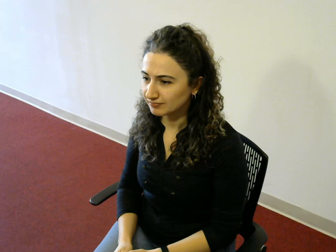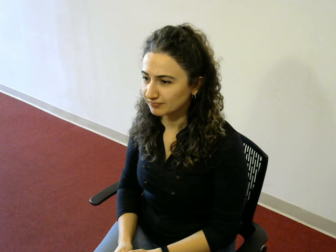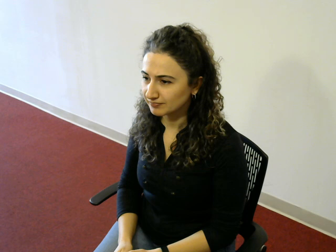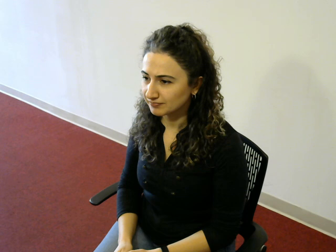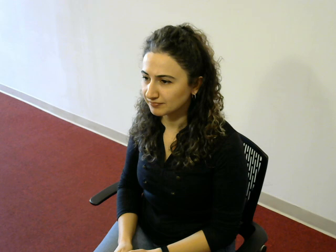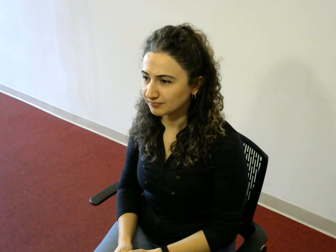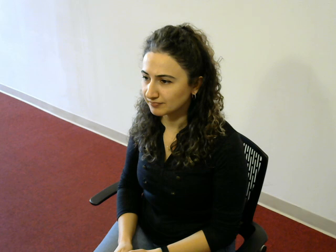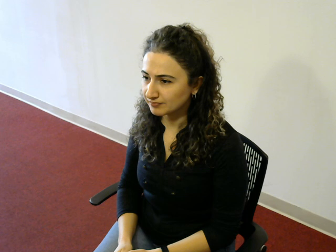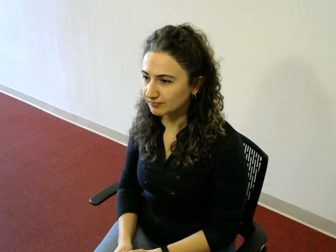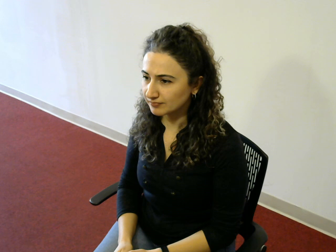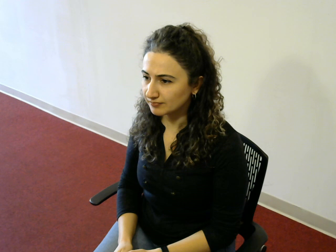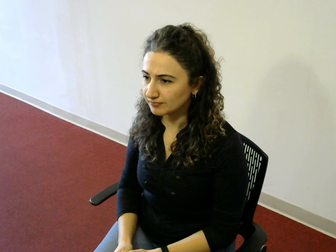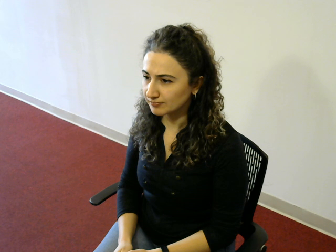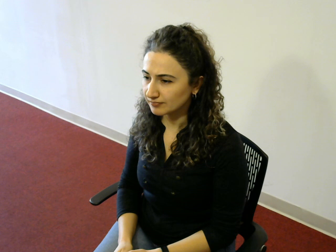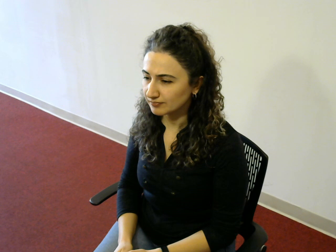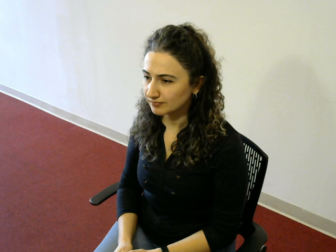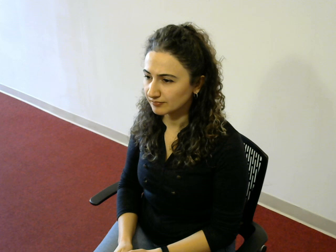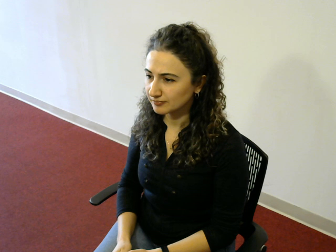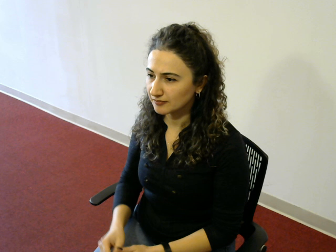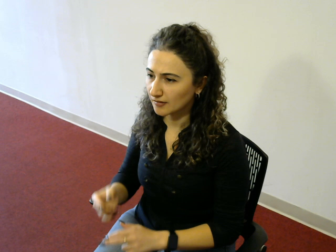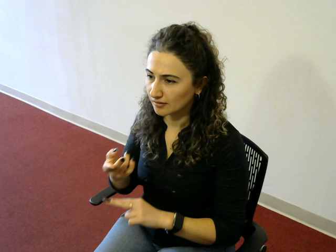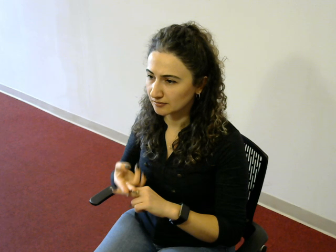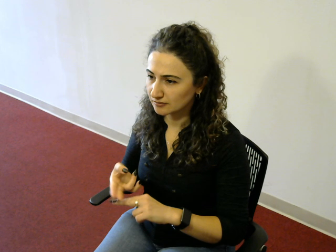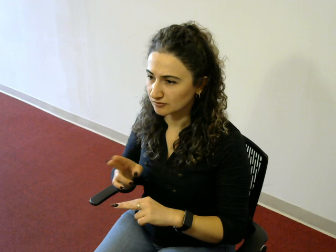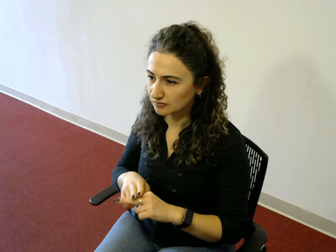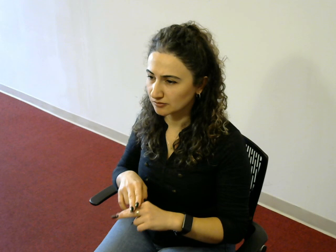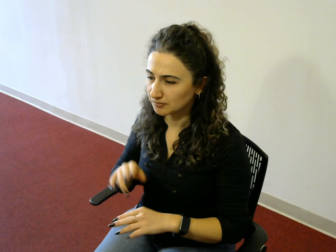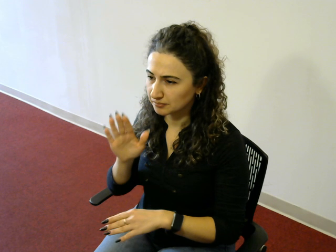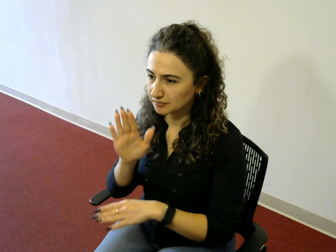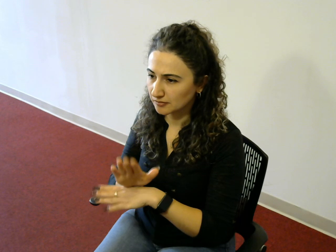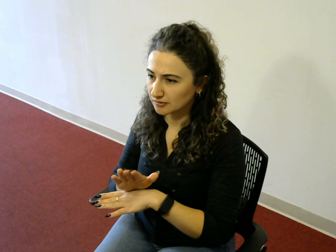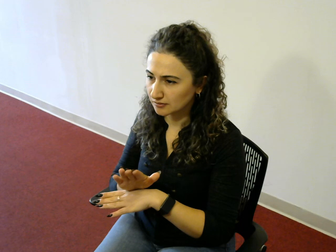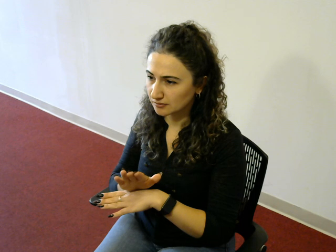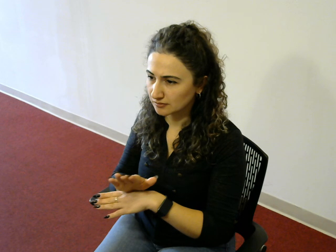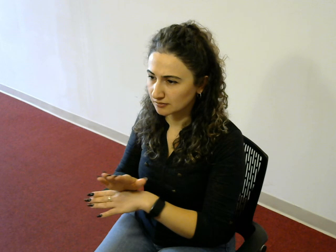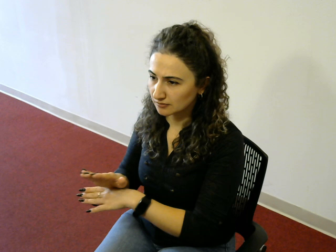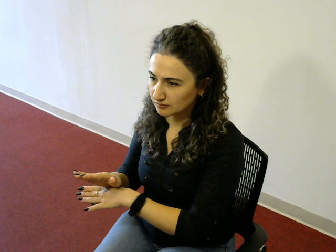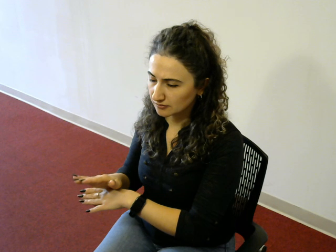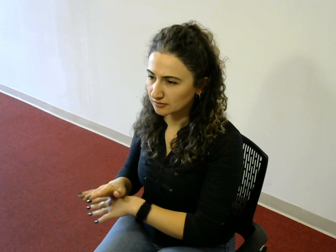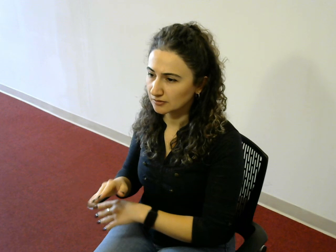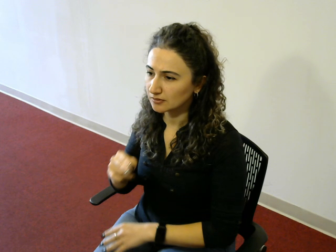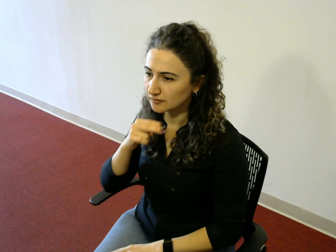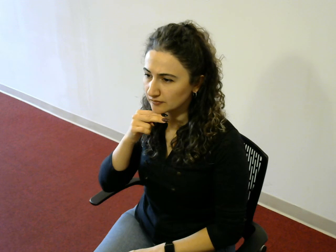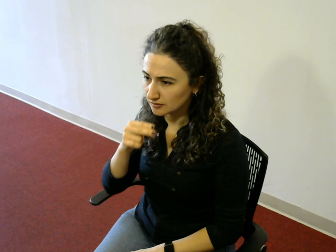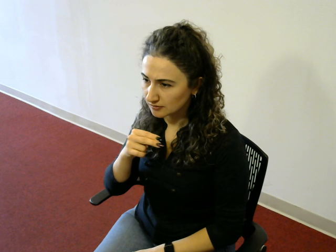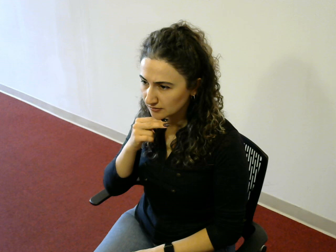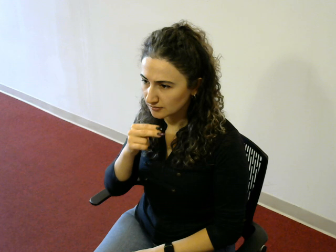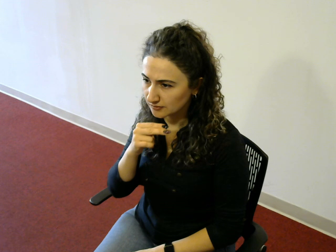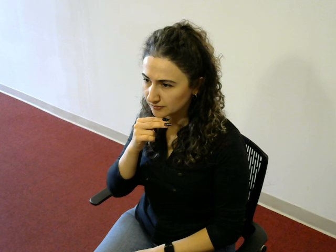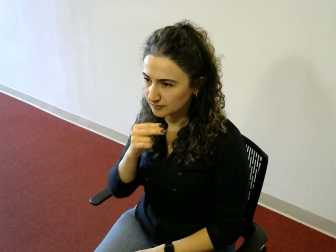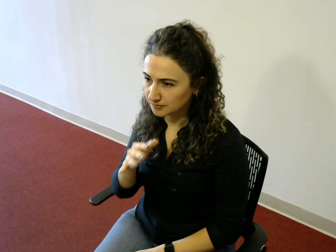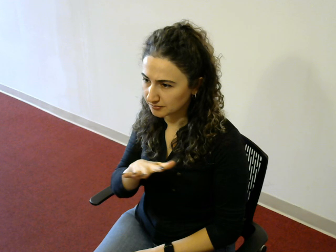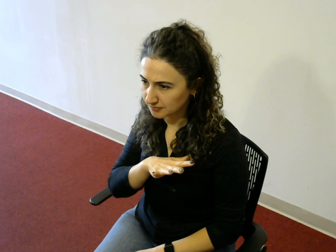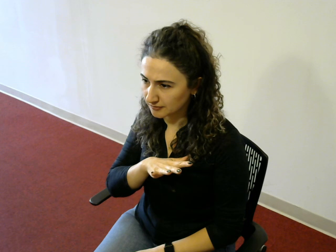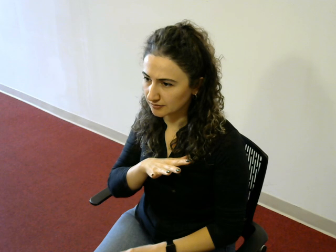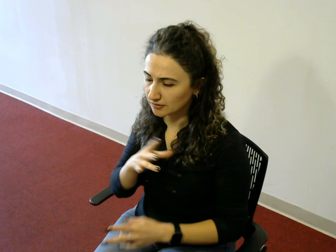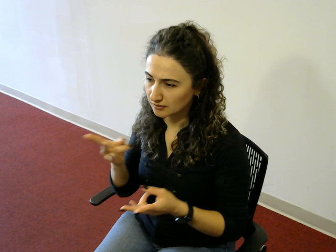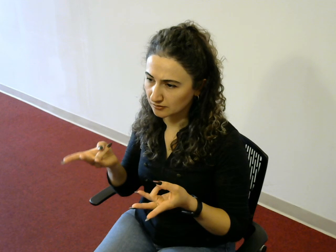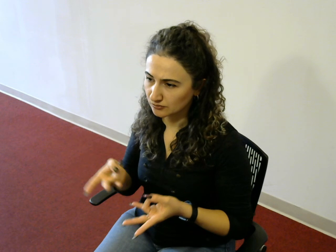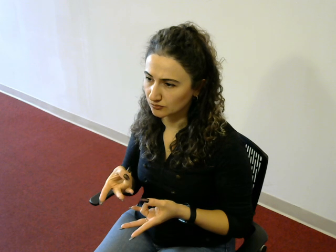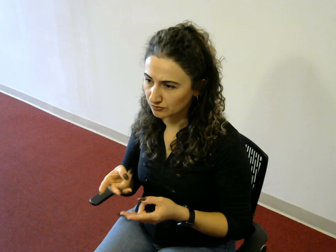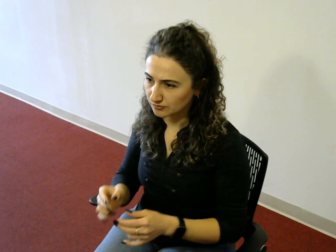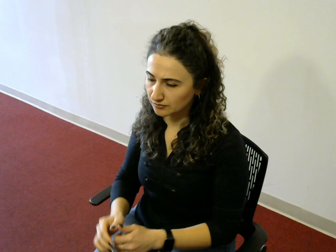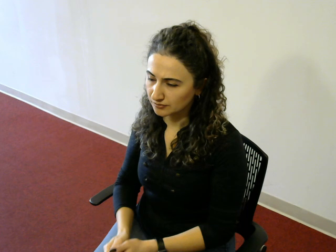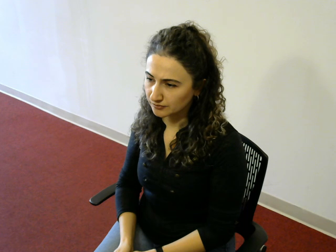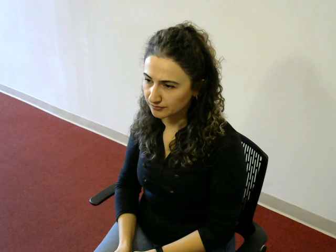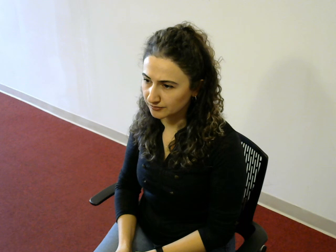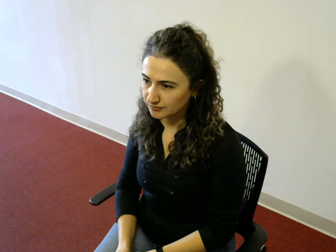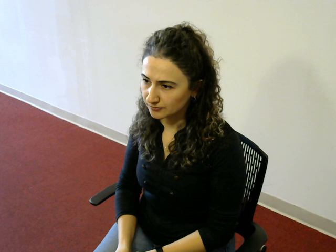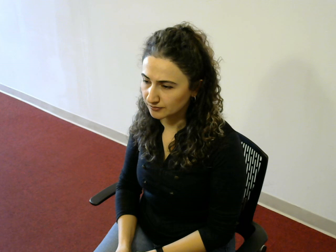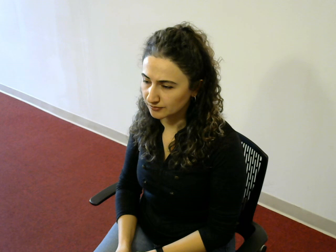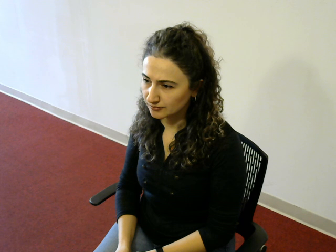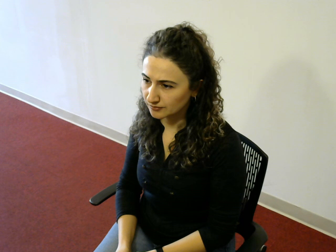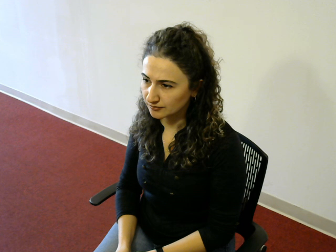Bu tapşırıqlarda diqqətli olmaq lazımdır